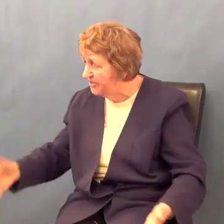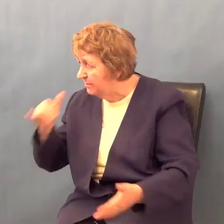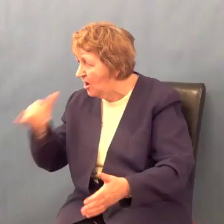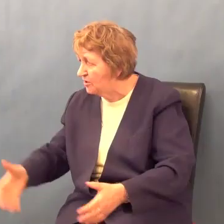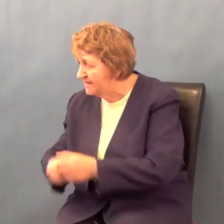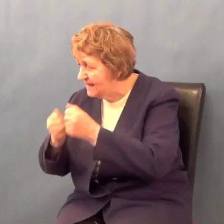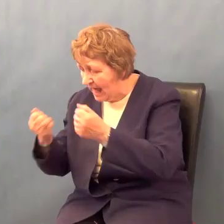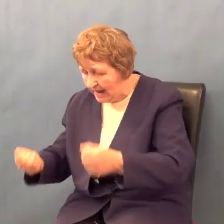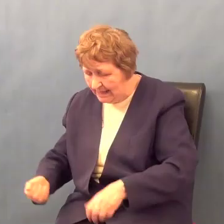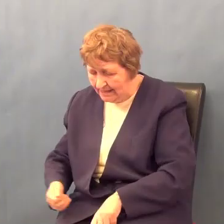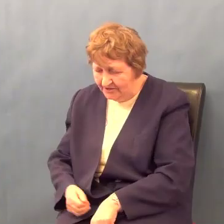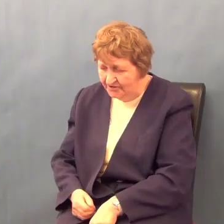Nie mogą jej znaleźć.